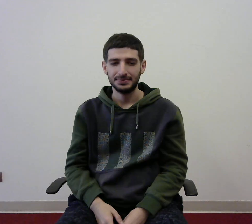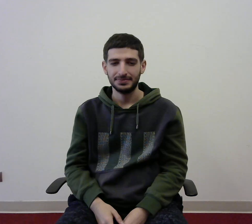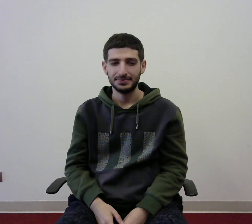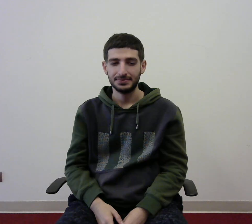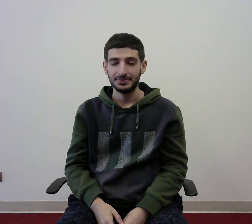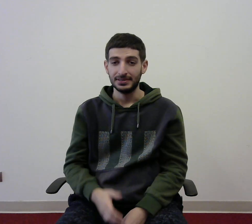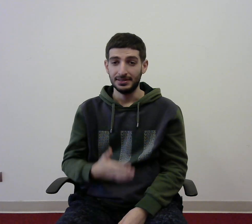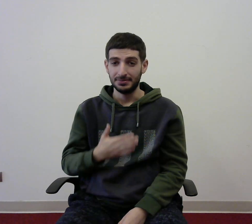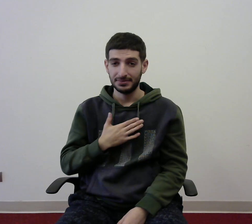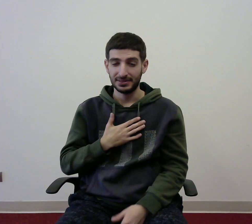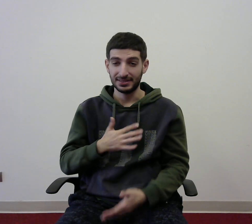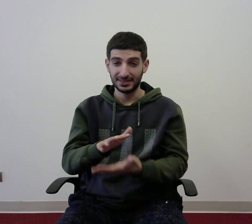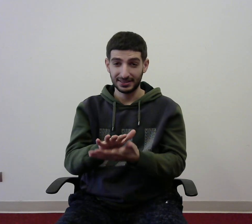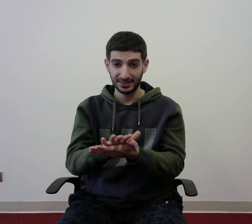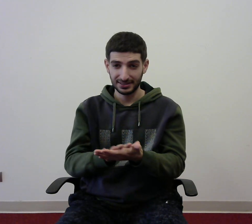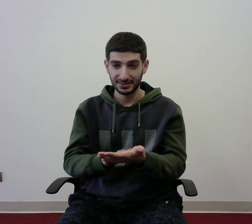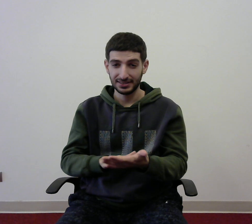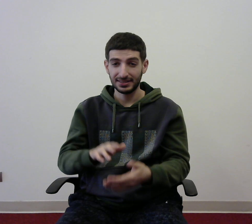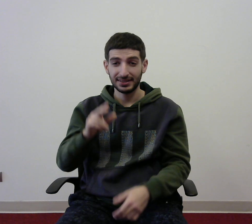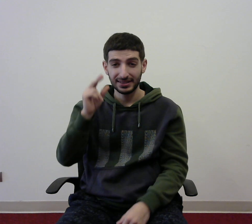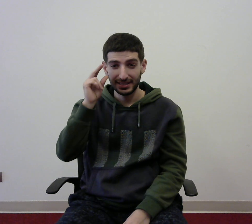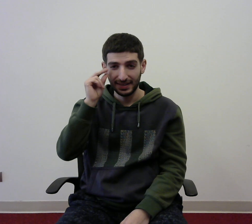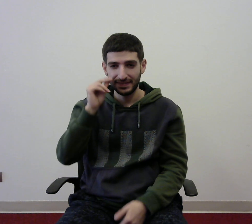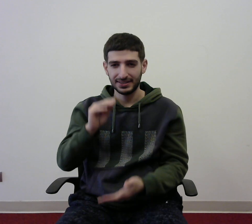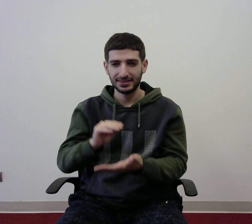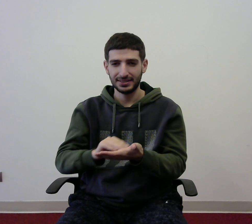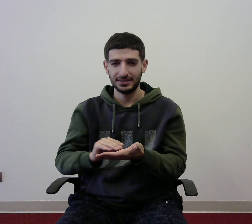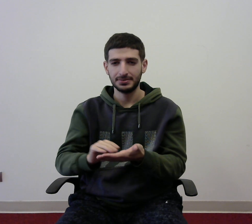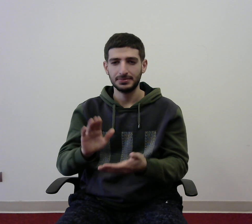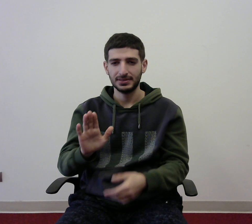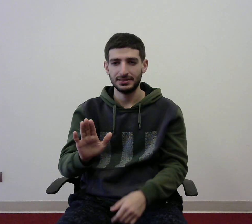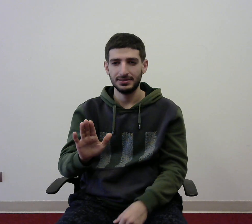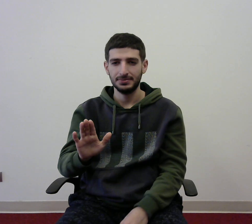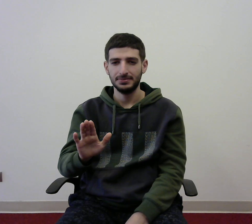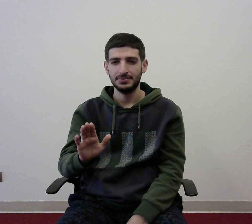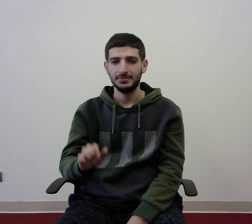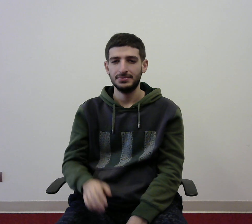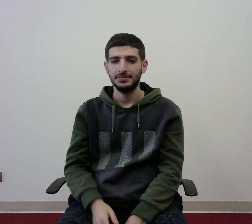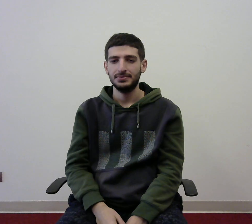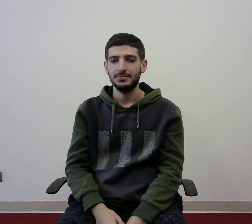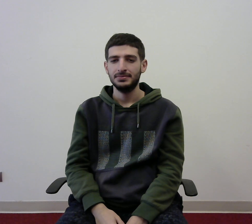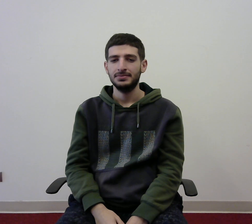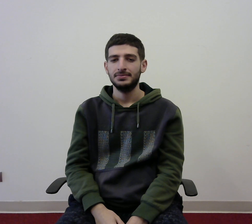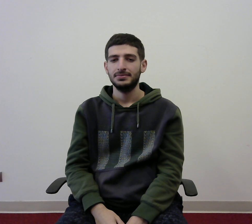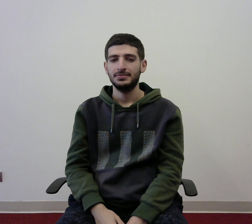Mən ərizəni nə vaxt yazmalıyam?